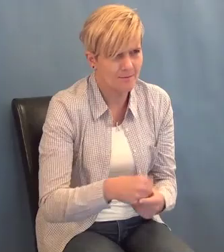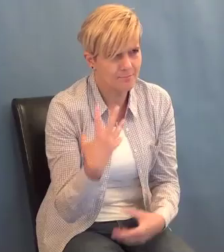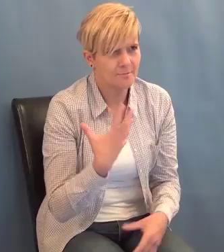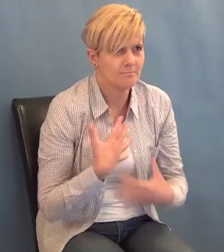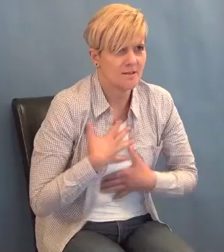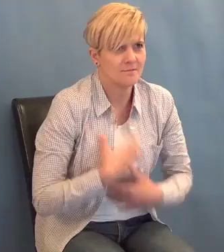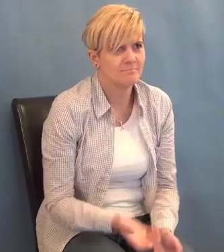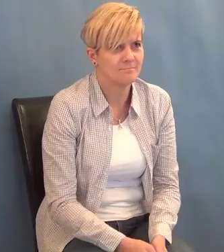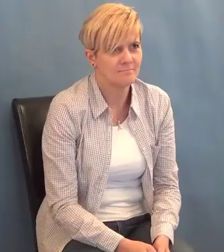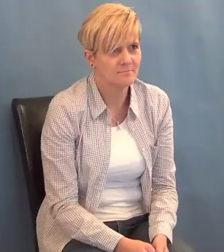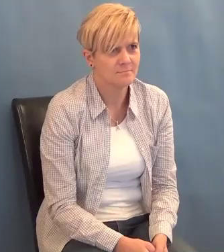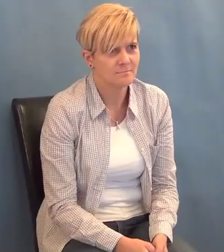W tym prysznic, mycie się.